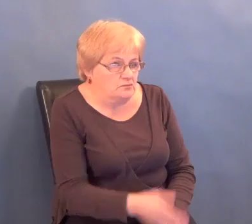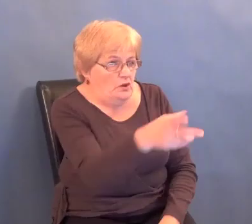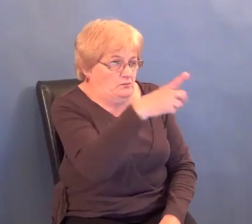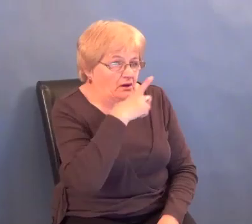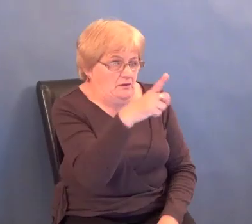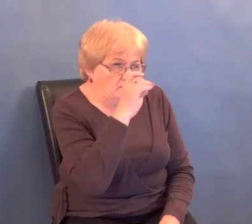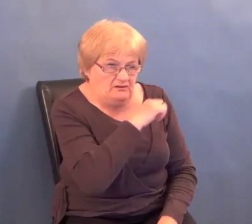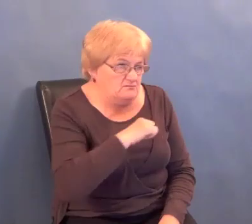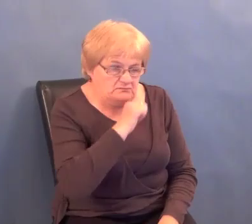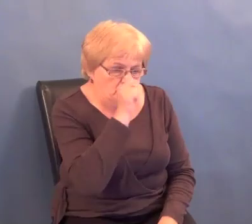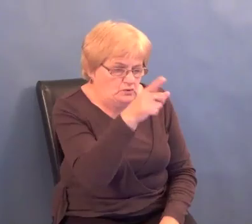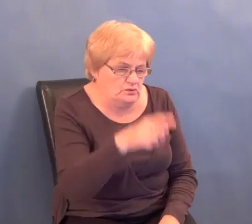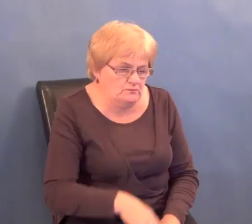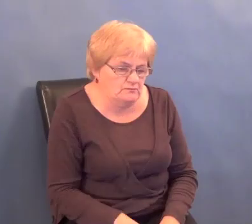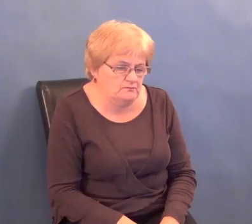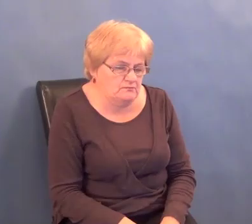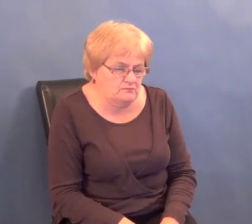My we dwoje, sama nie mogę.